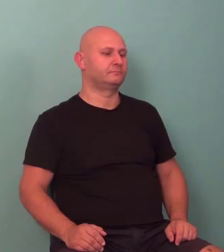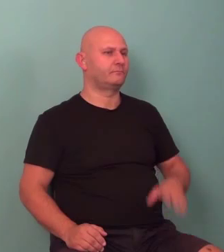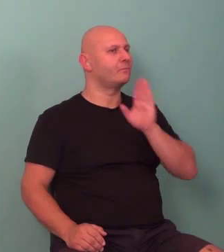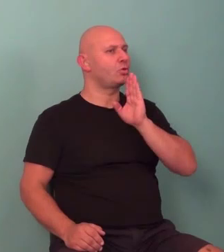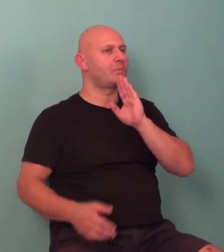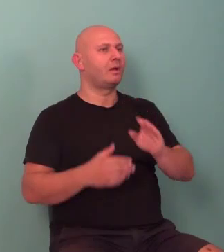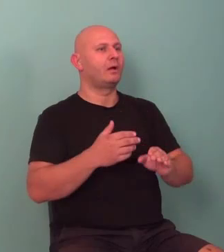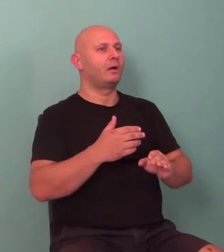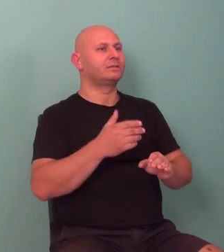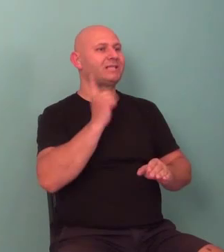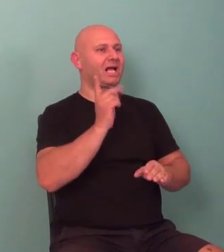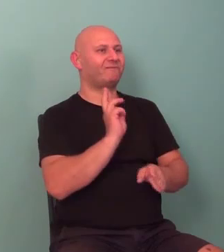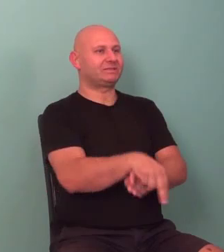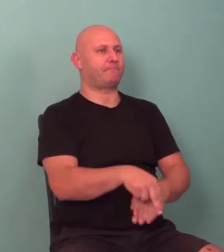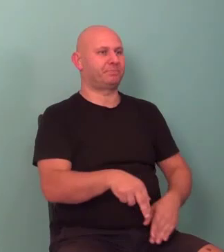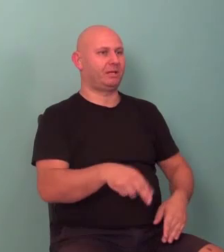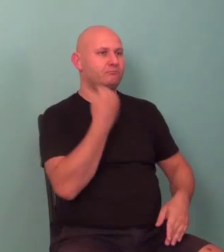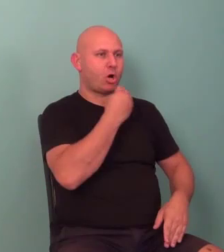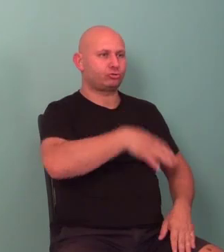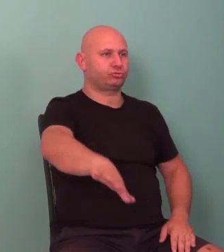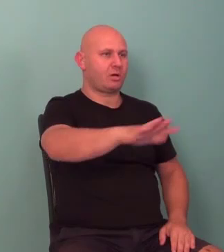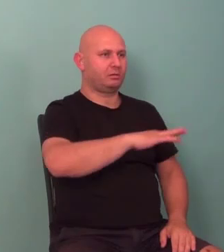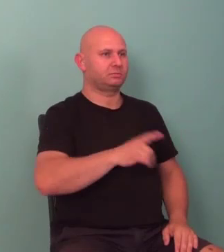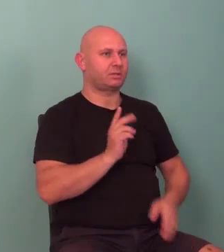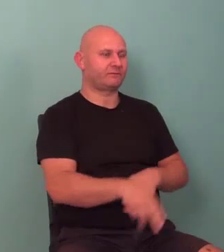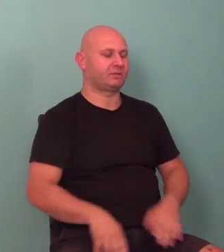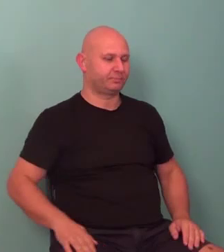Prawdopodobnie jest zakaz wstępu nad morzem, na plażę.